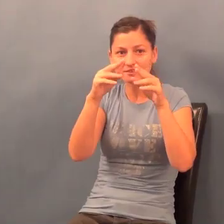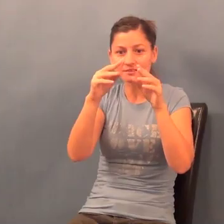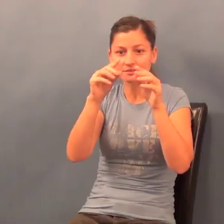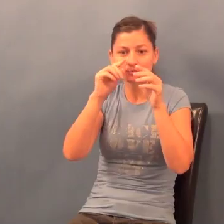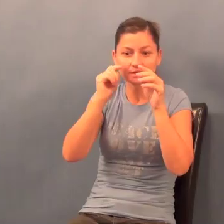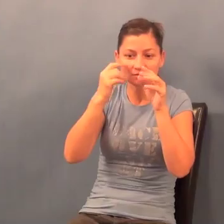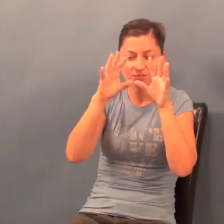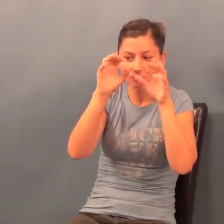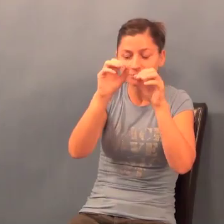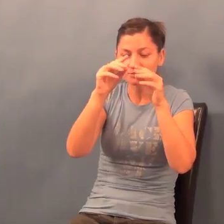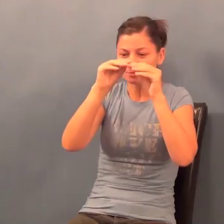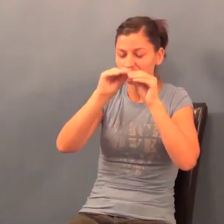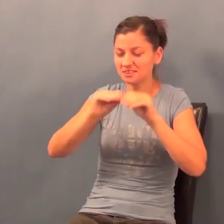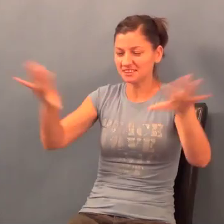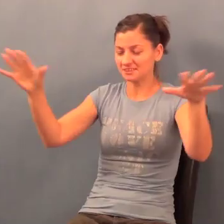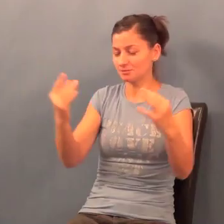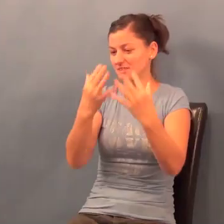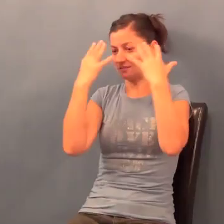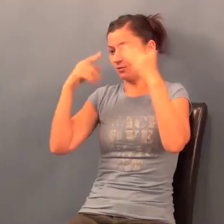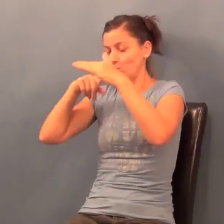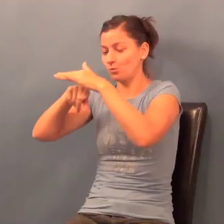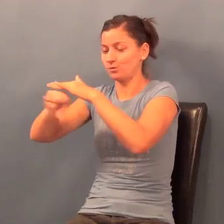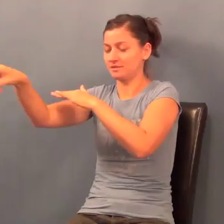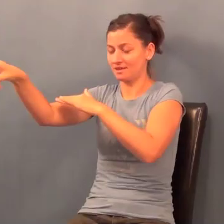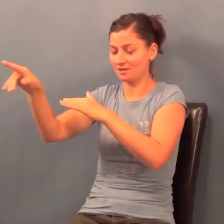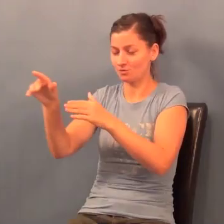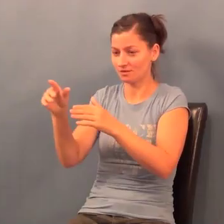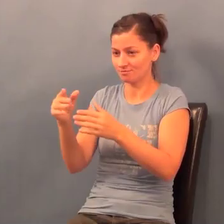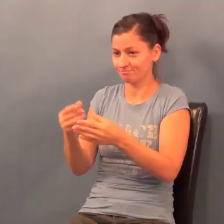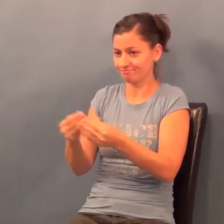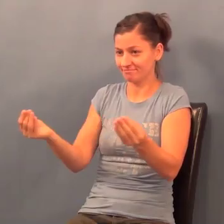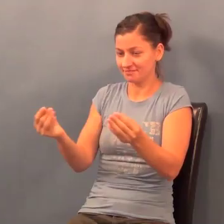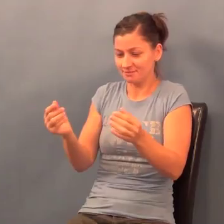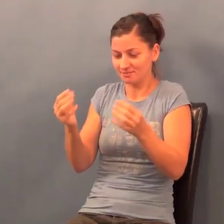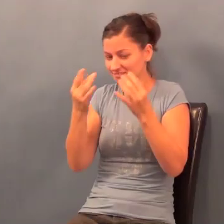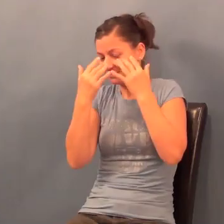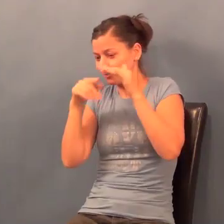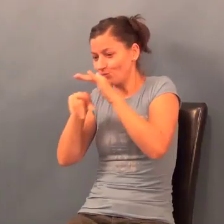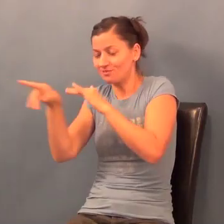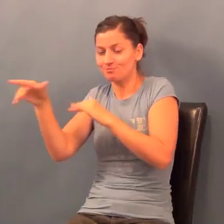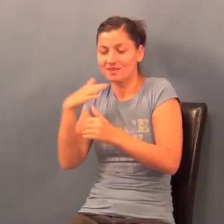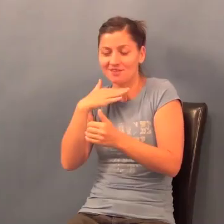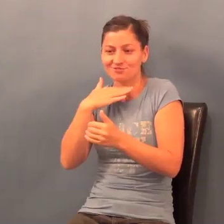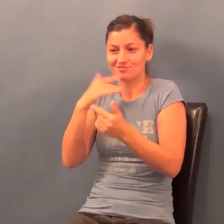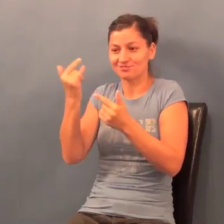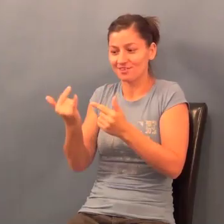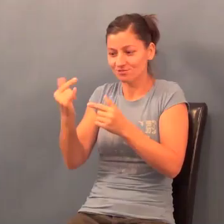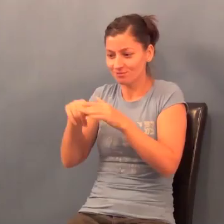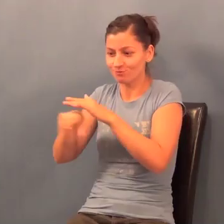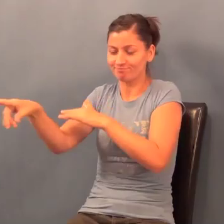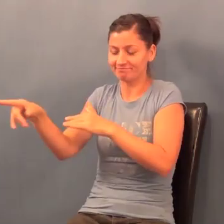W zabawie chcieli go zabrać, ale zaatakowały ich osy. Chłopiec i pies musieli uciekać.